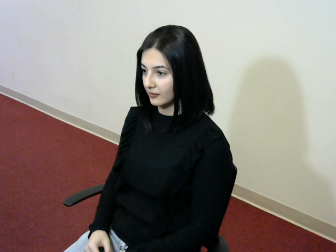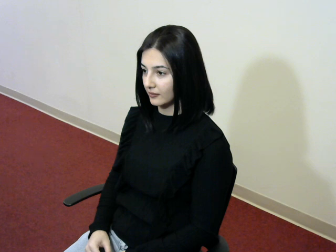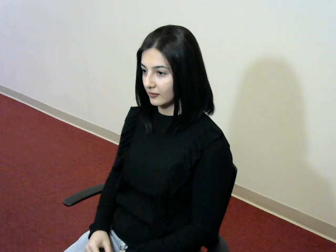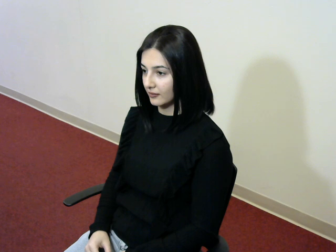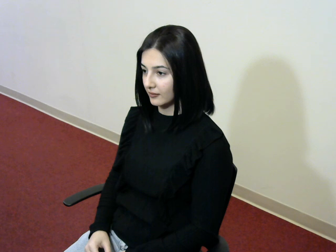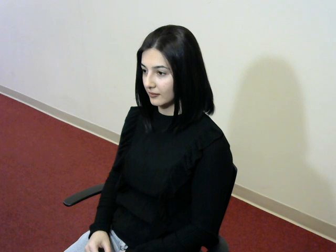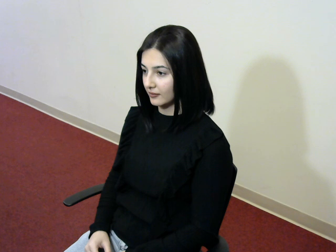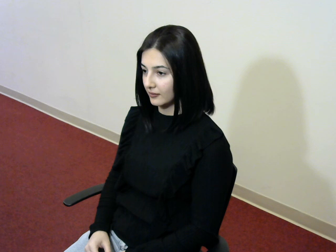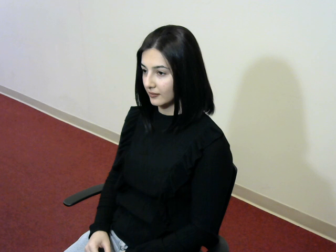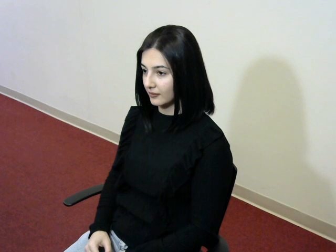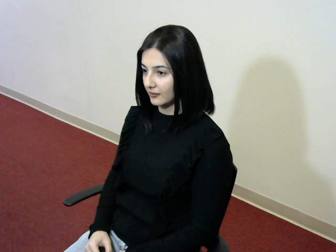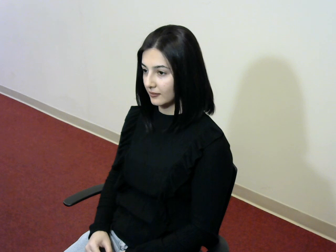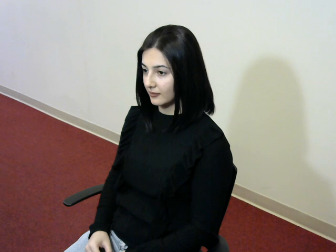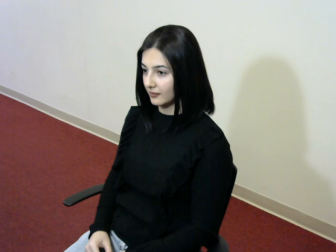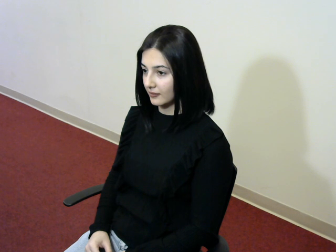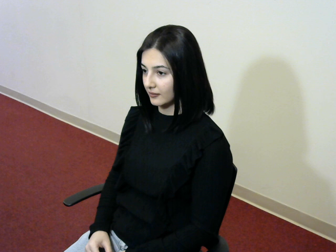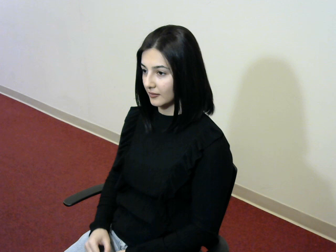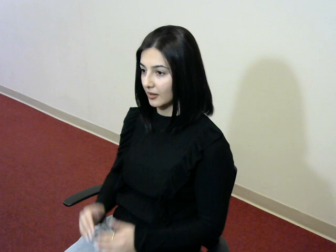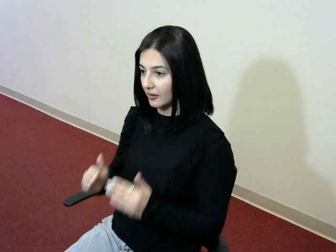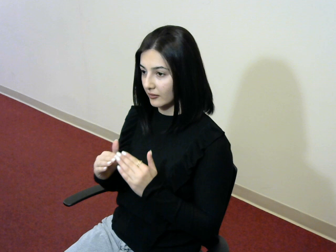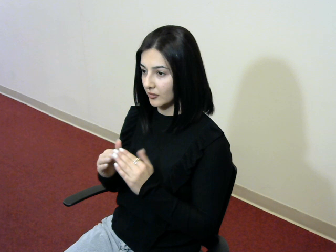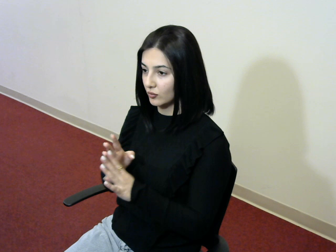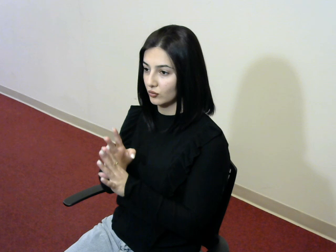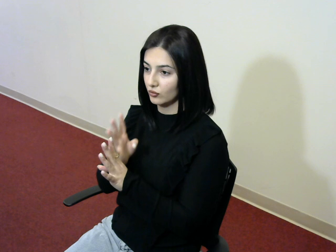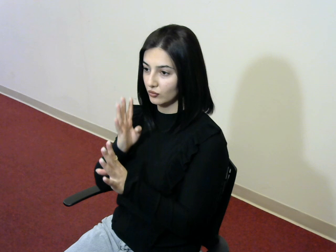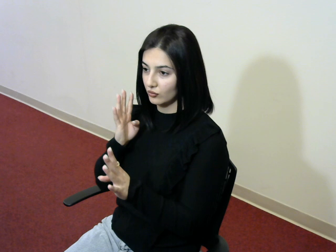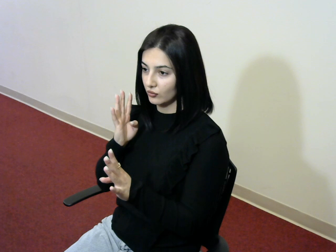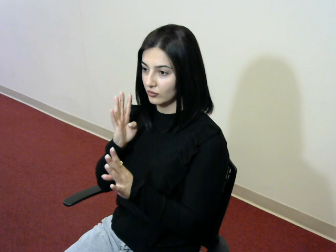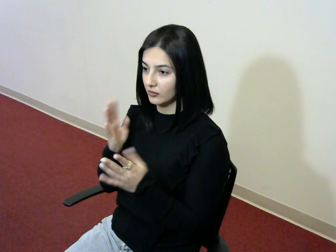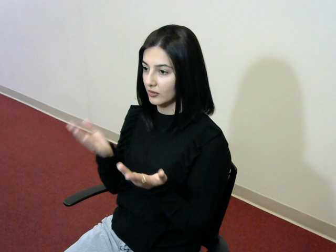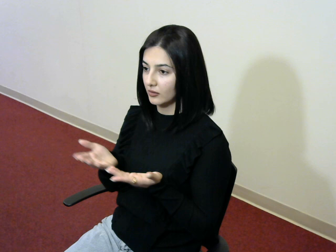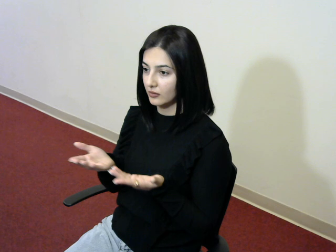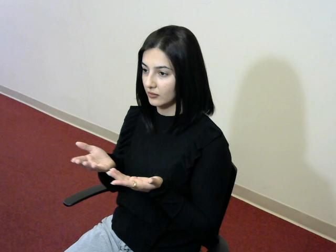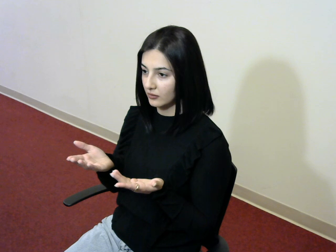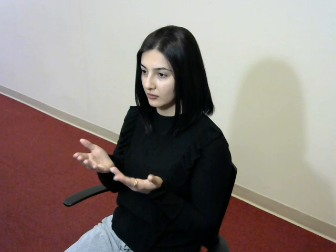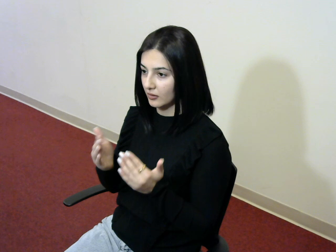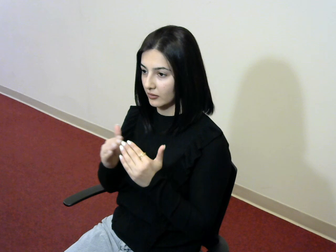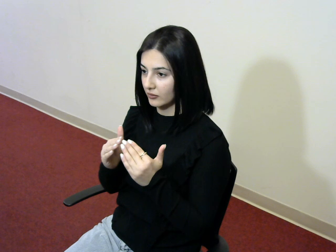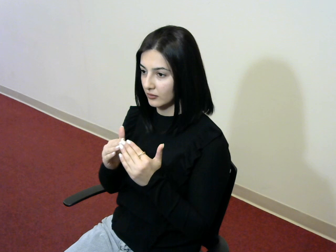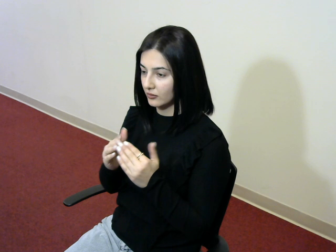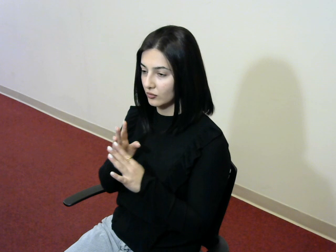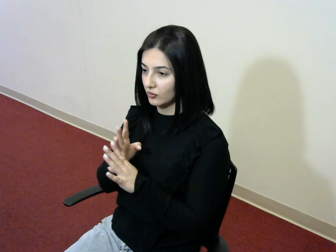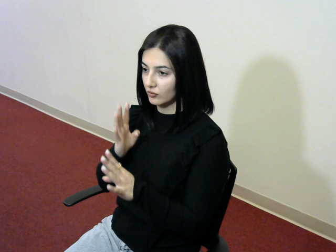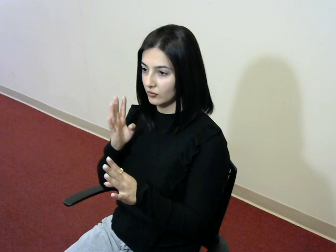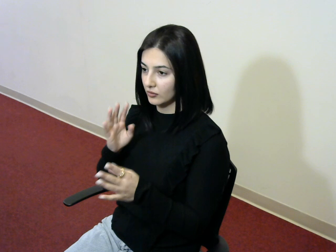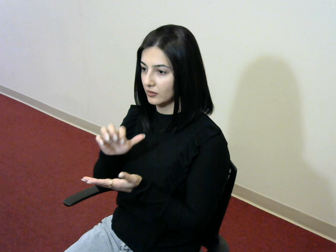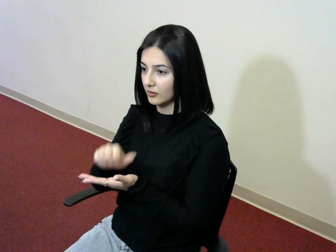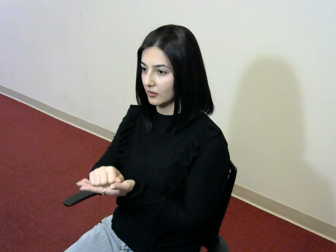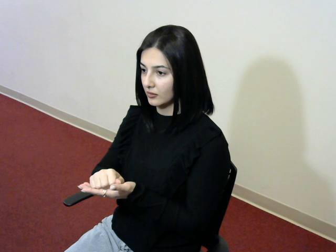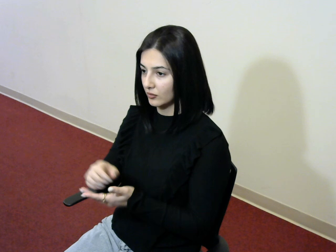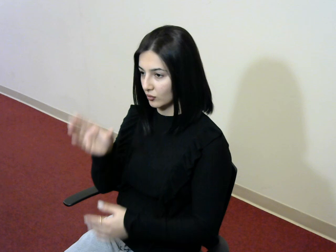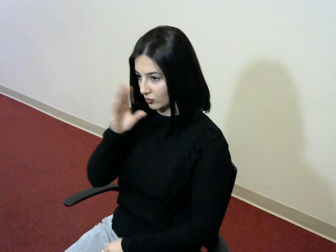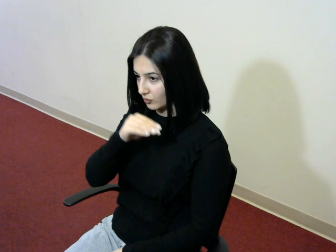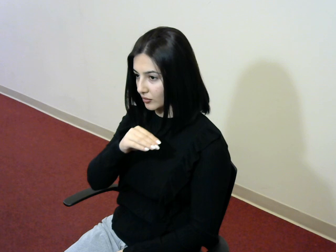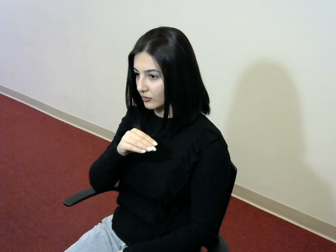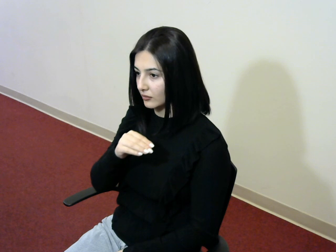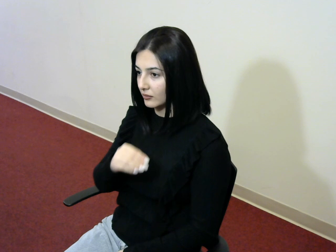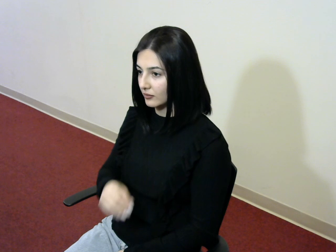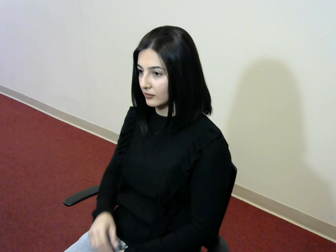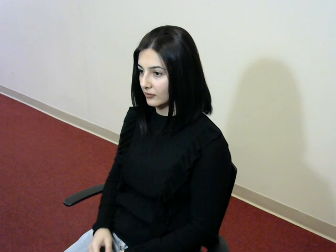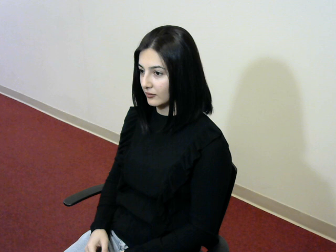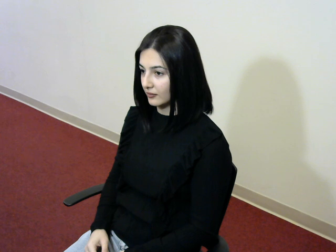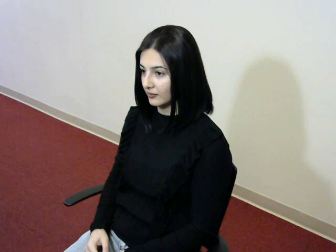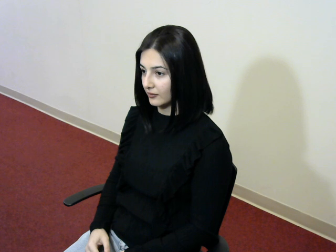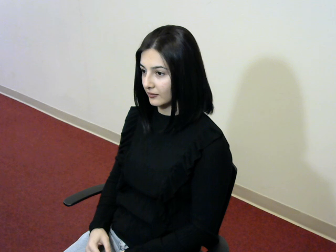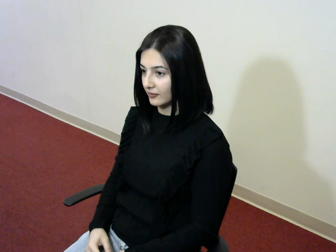Ev növbəsinə necə növbə tuta bilərəm?